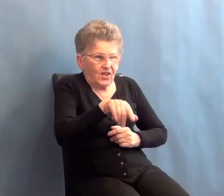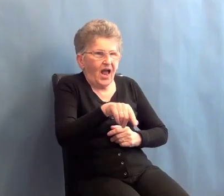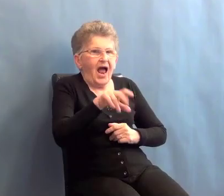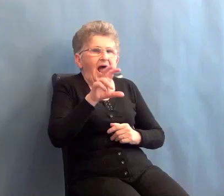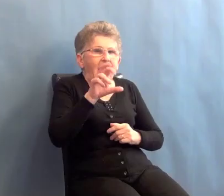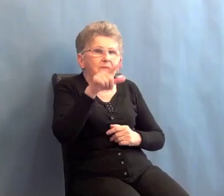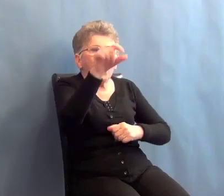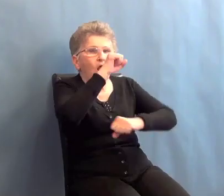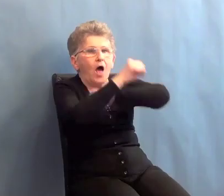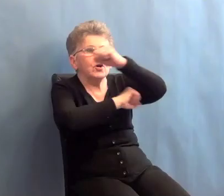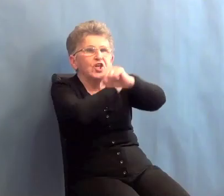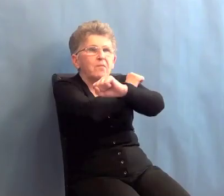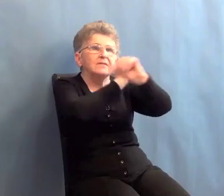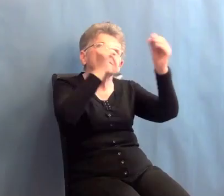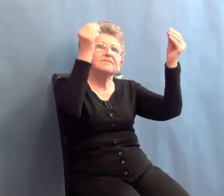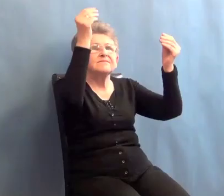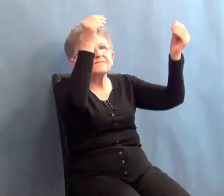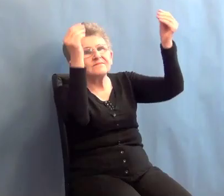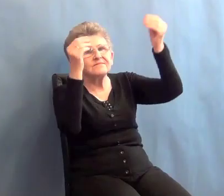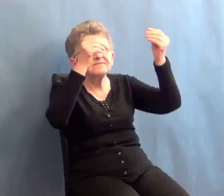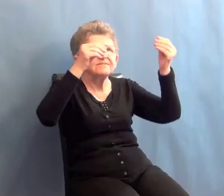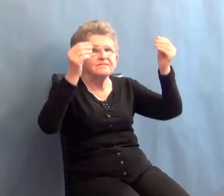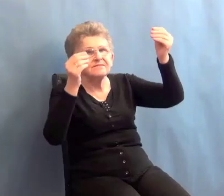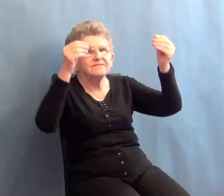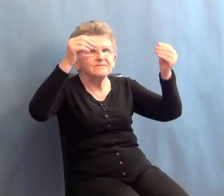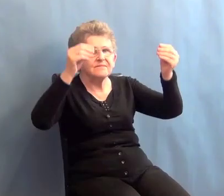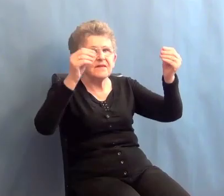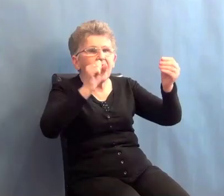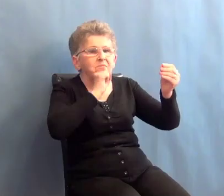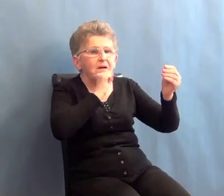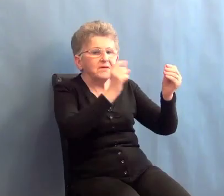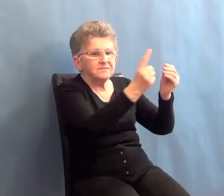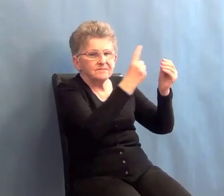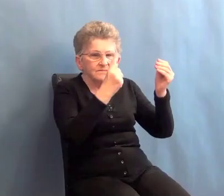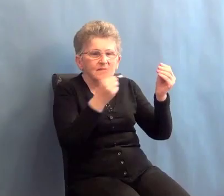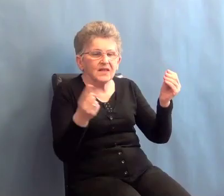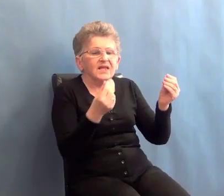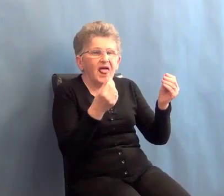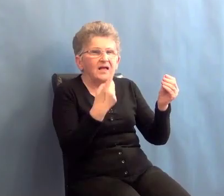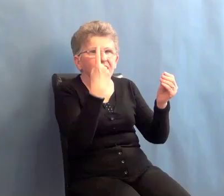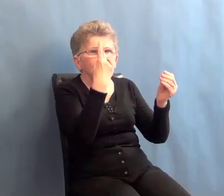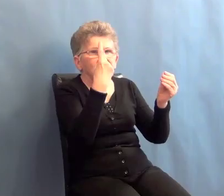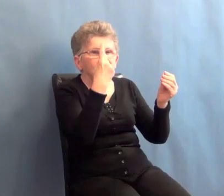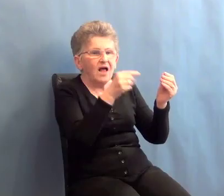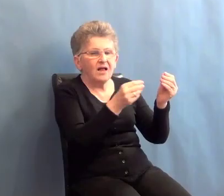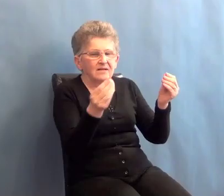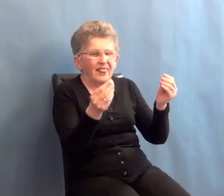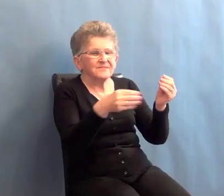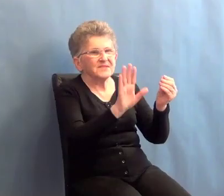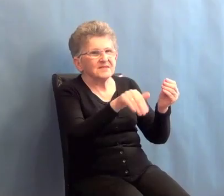Charlie Chaplin wstawia szybę, przychodzi babcia i pyta, ile będzie to kosztowało. Charlie Chaplin pokazuje palcem, że jeden, bierze, ale potem oddaje.